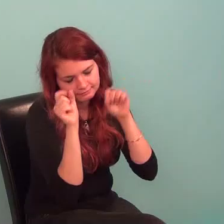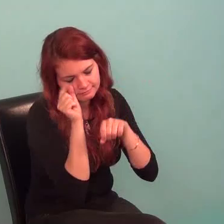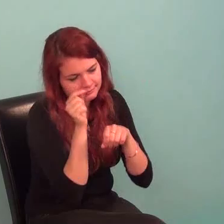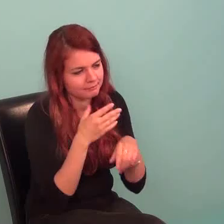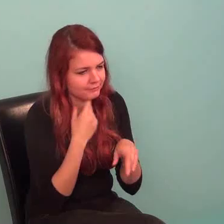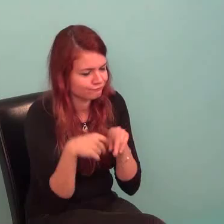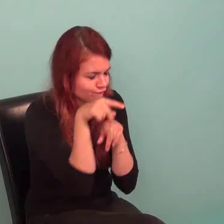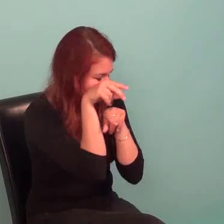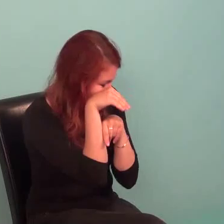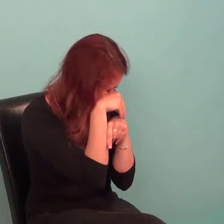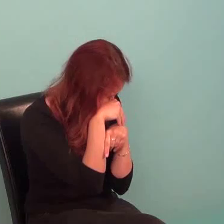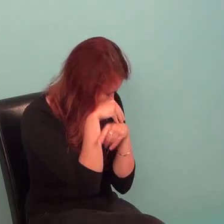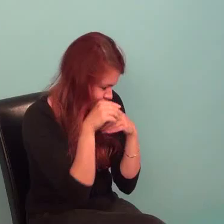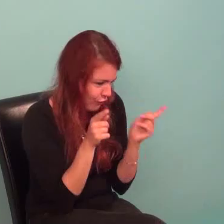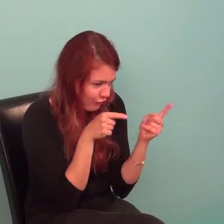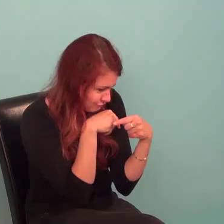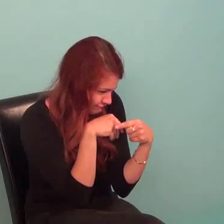Pies zwija się w kłębek i też zasypia.